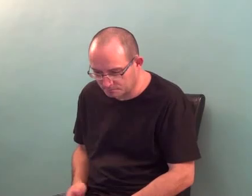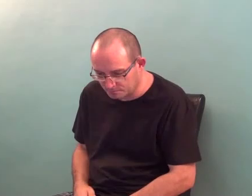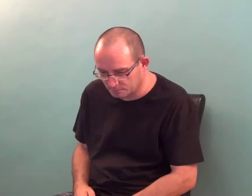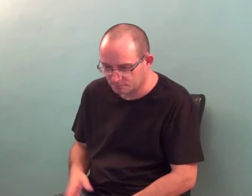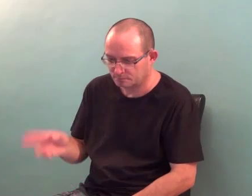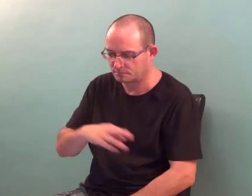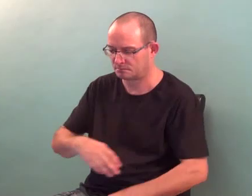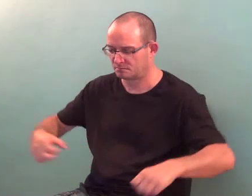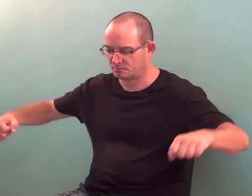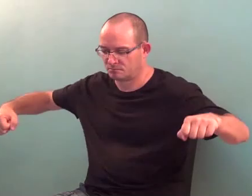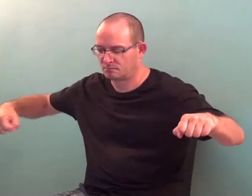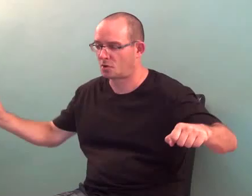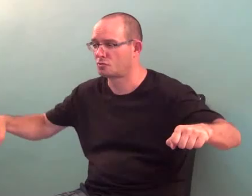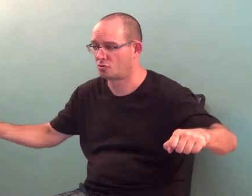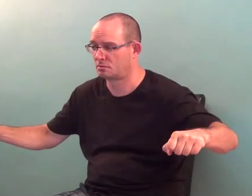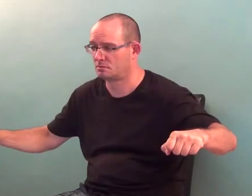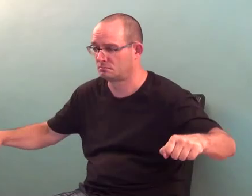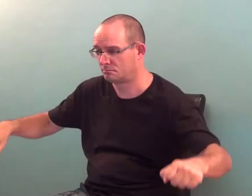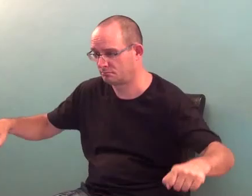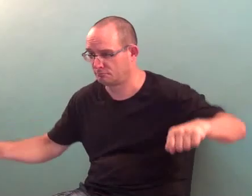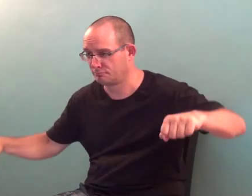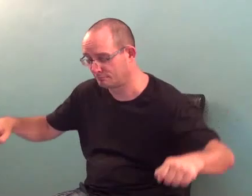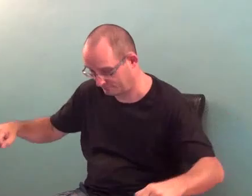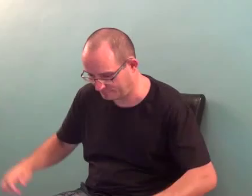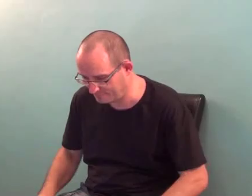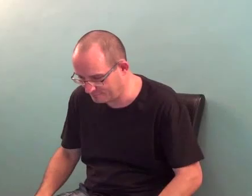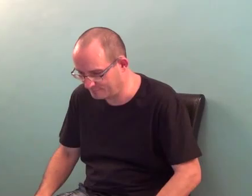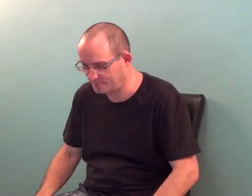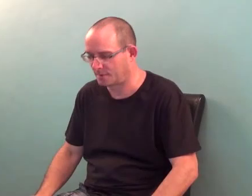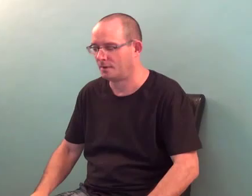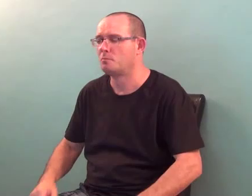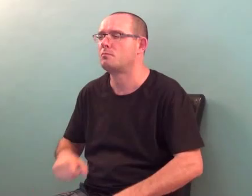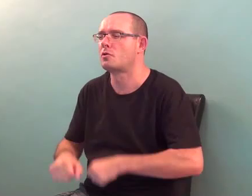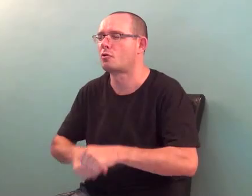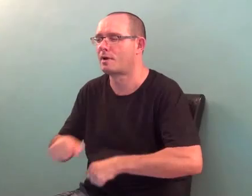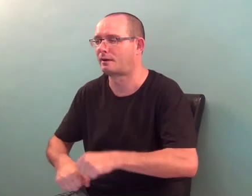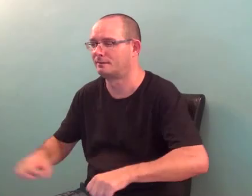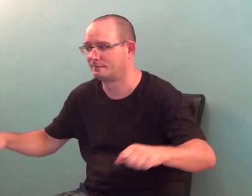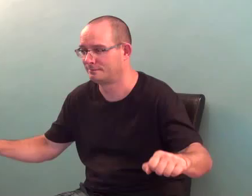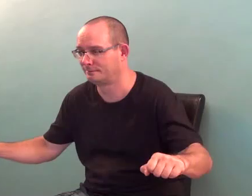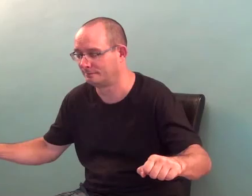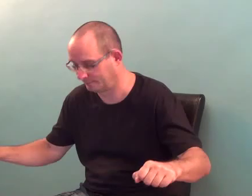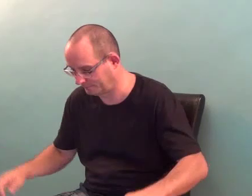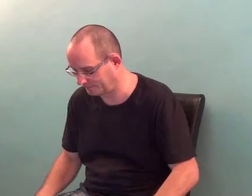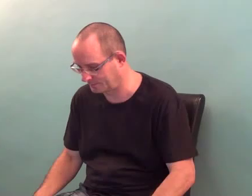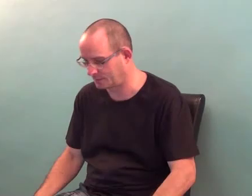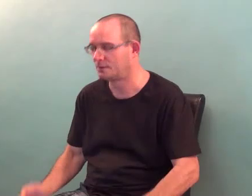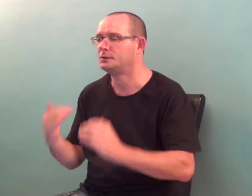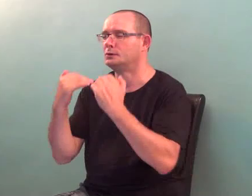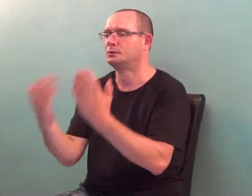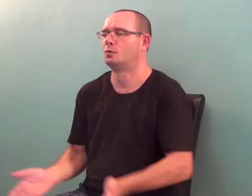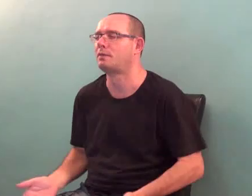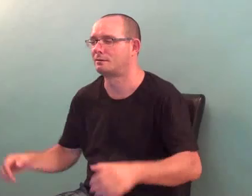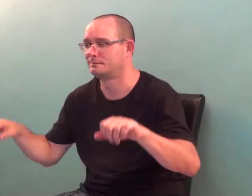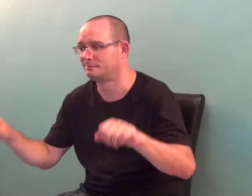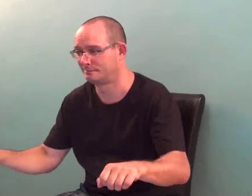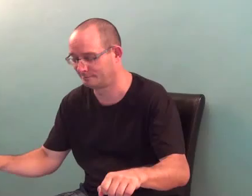W następnym rzędzie jest motor, motorower oraz skuter.